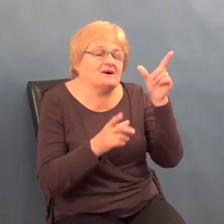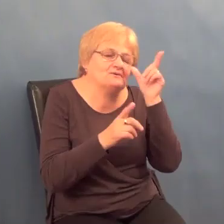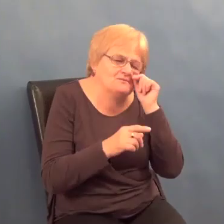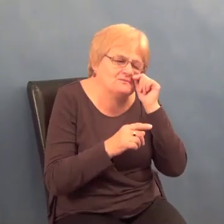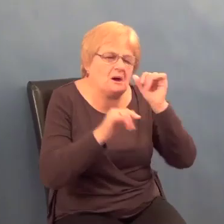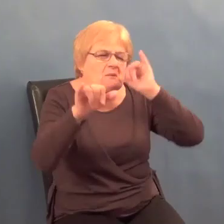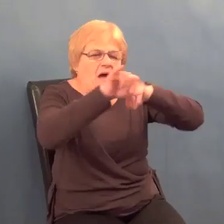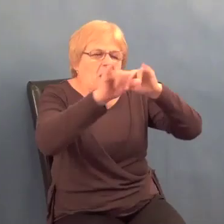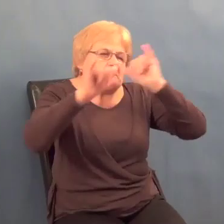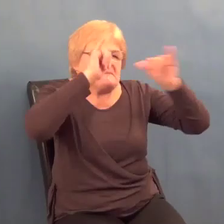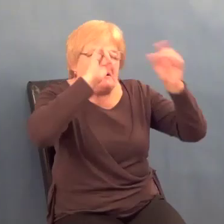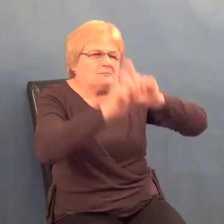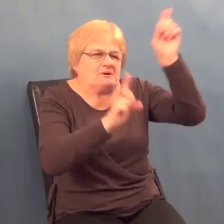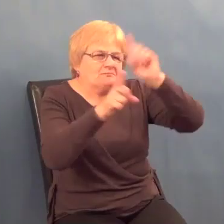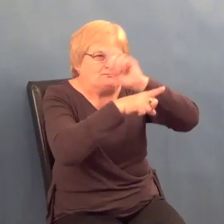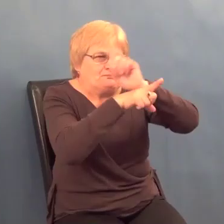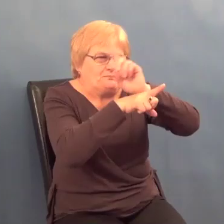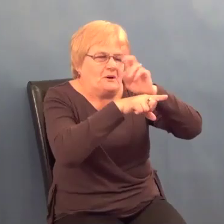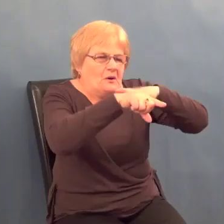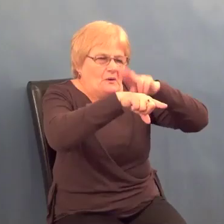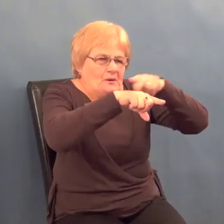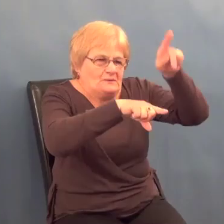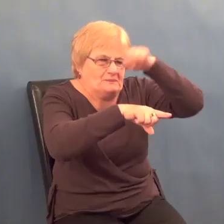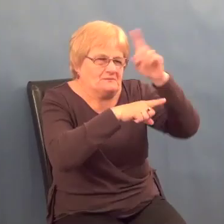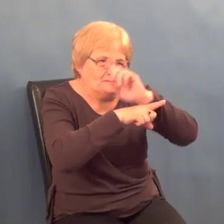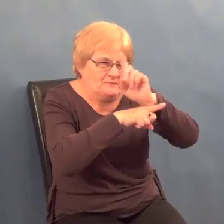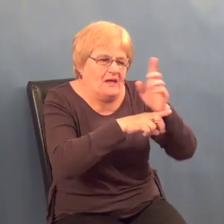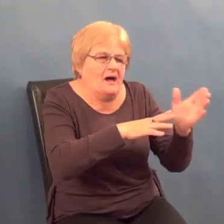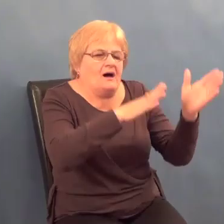Śpi, zegar dzwoni hałasując, wibruje wskazówka na zegarze.